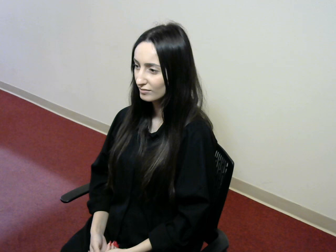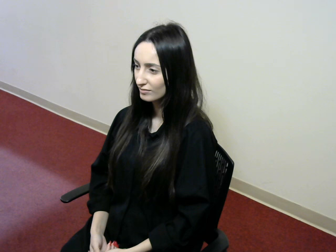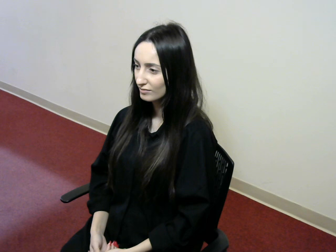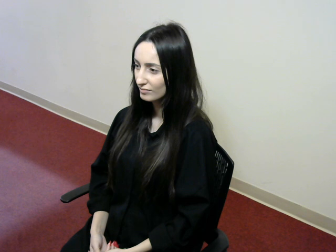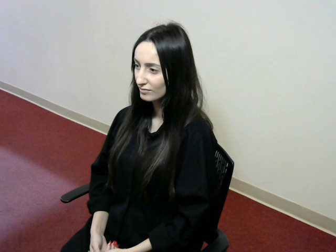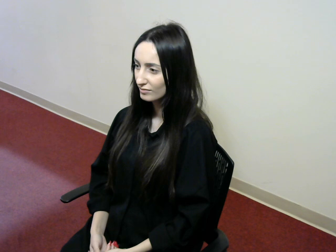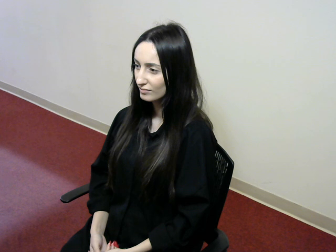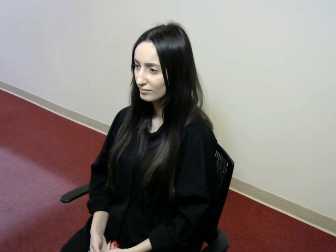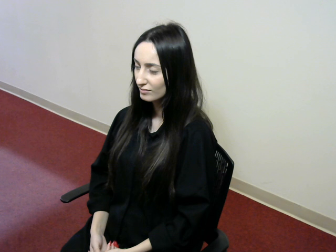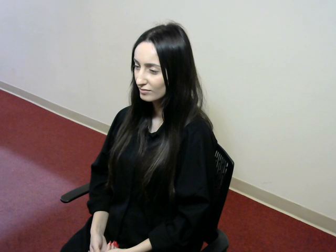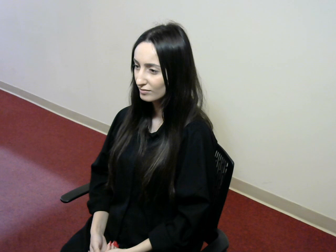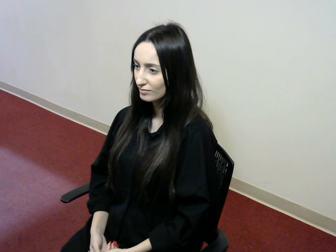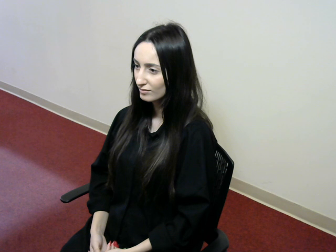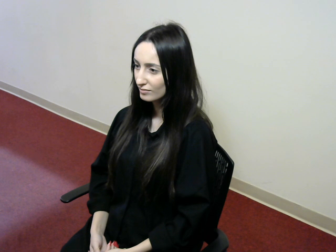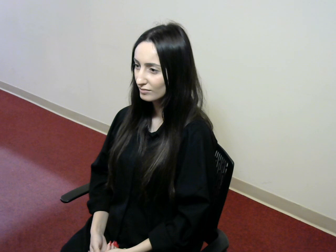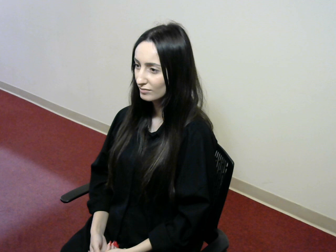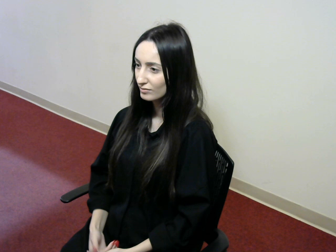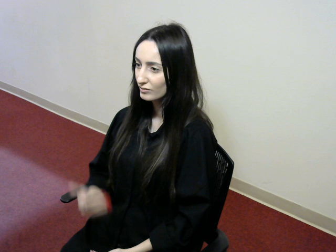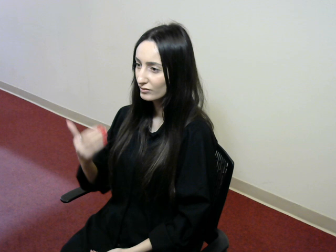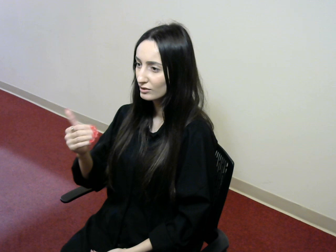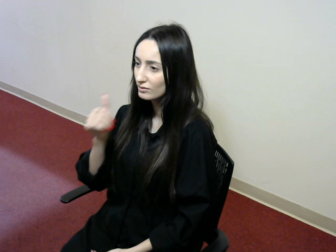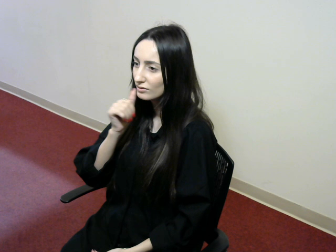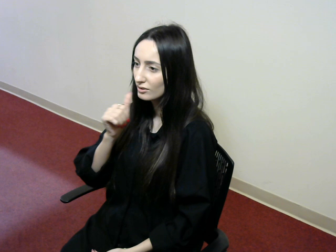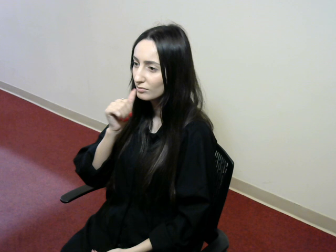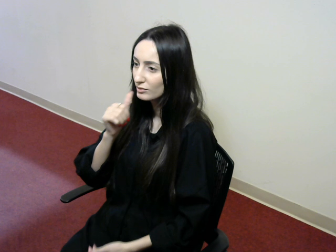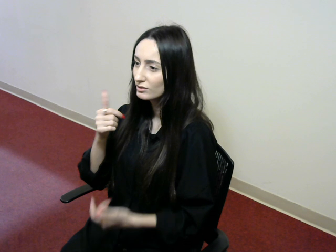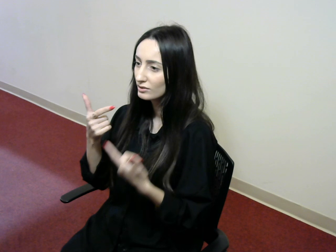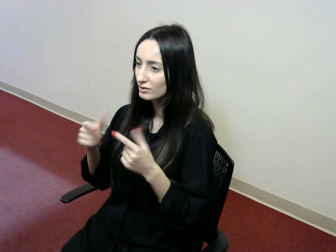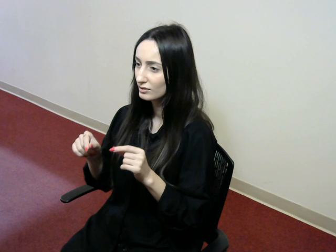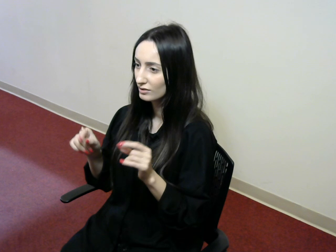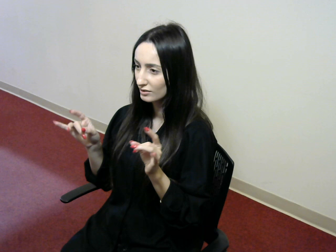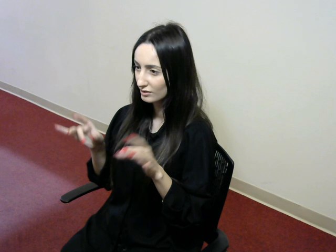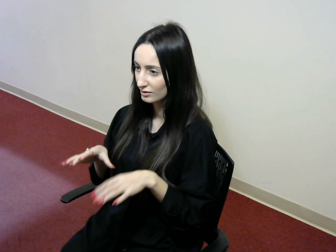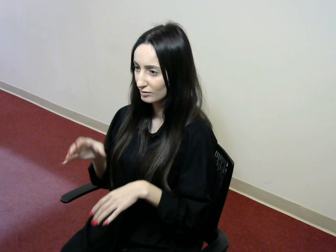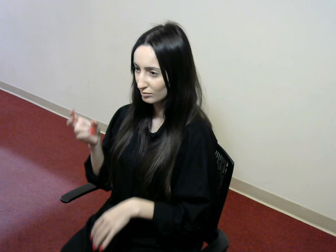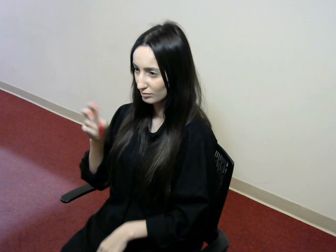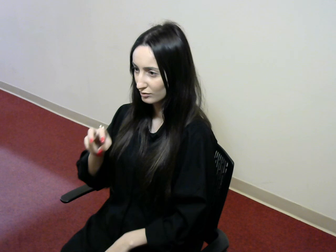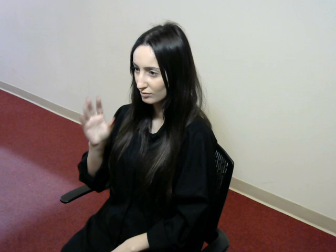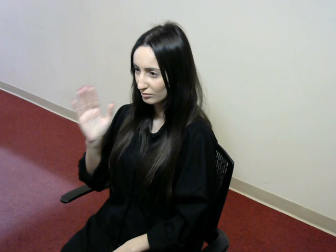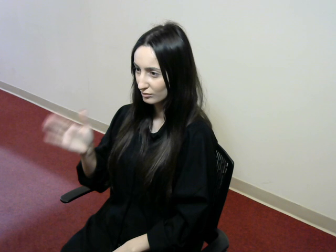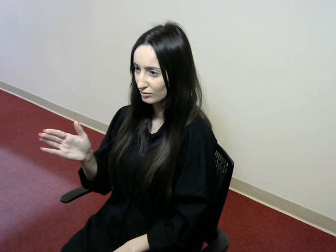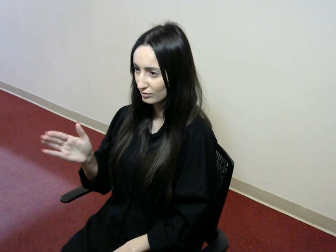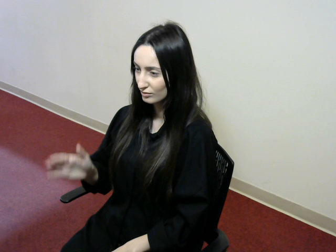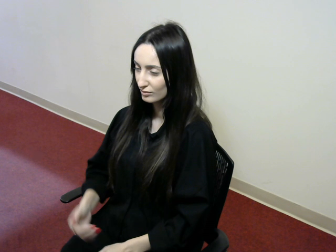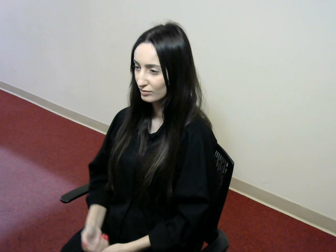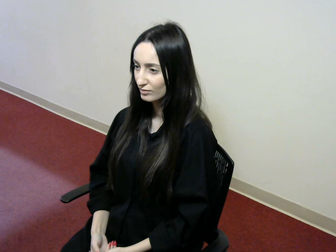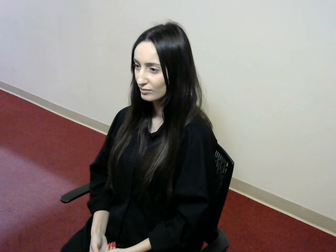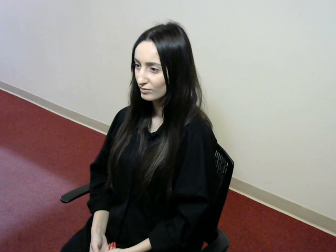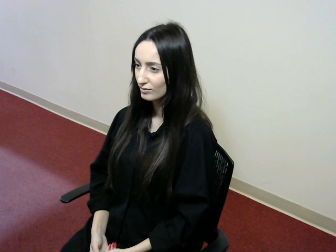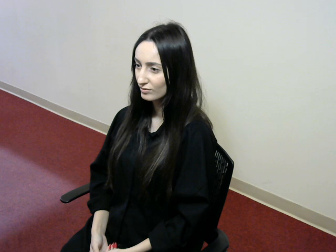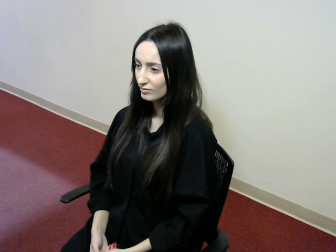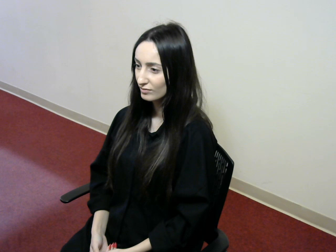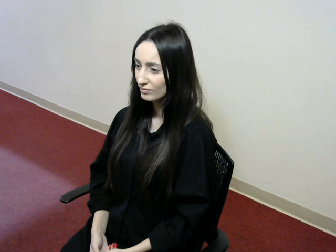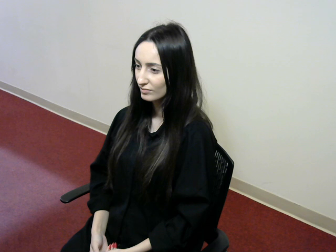Siz sabah hansı restorana gedəcəksiniz?